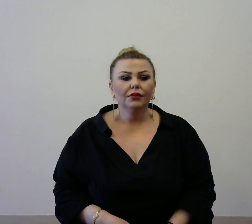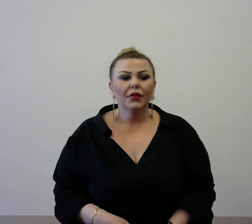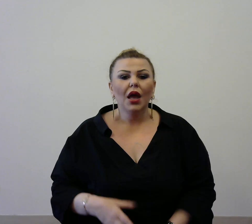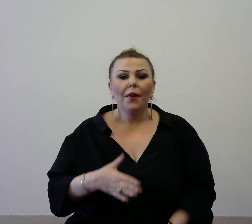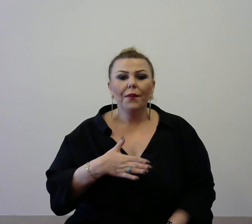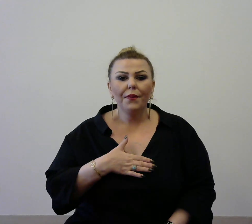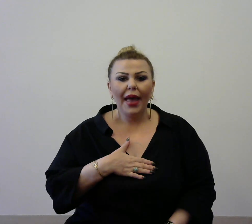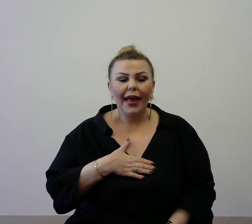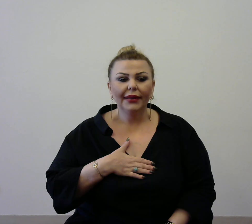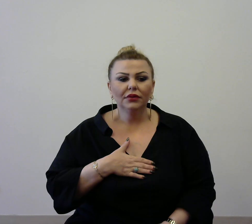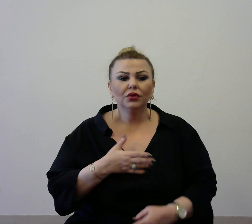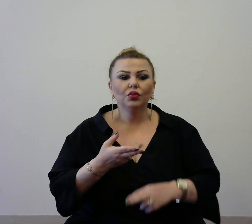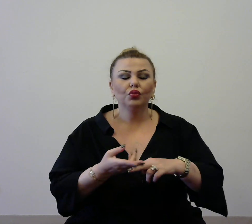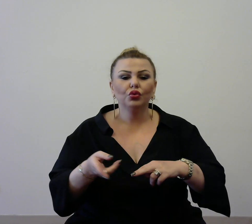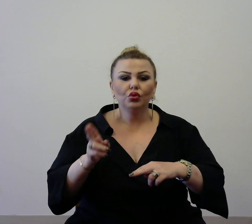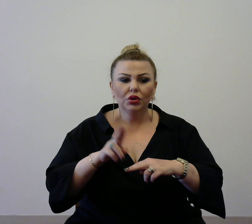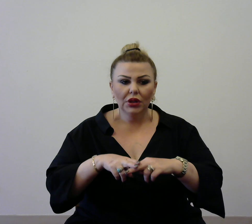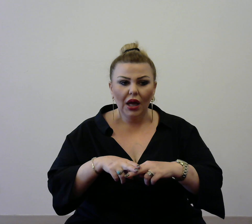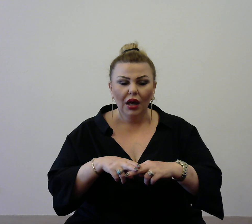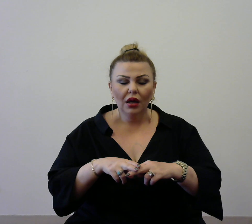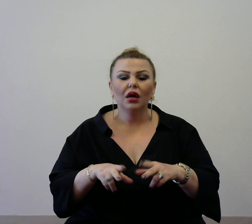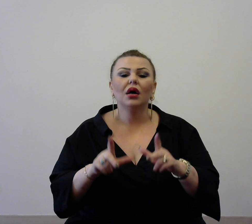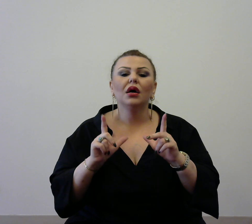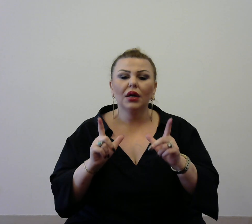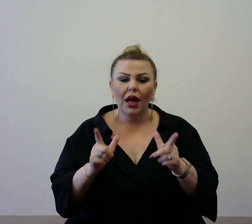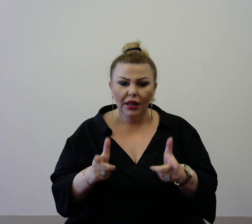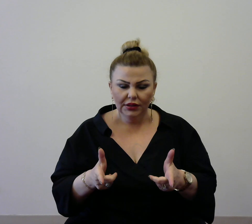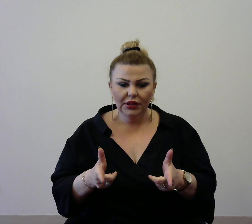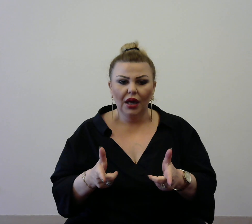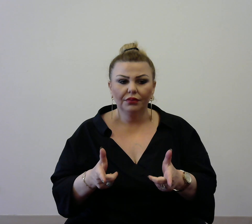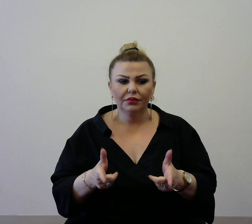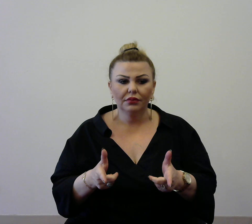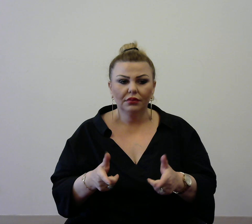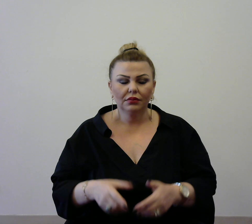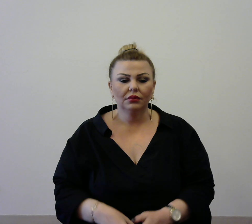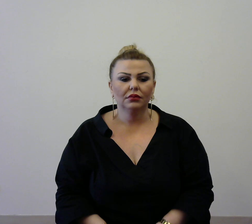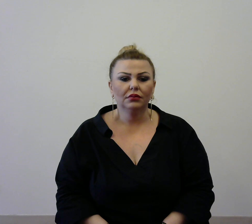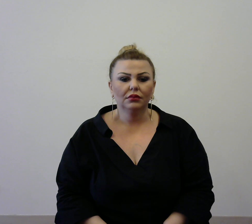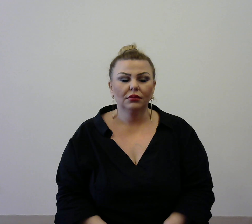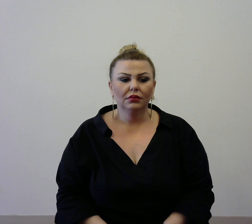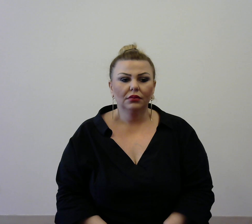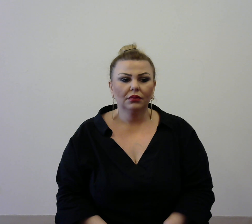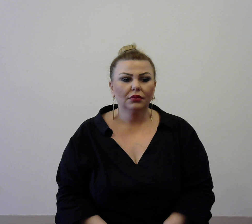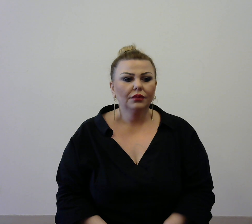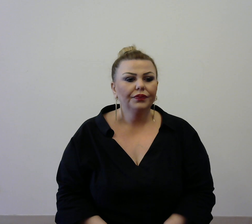Mən bununla razıyam